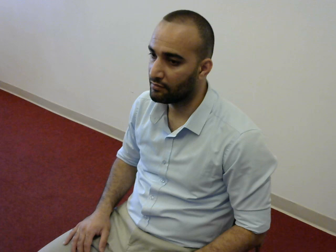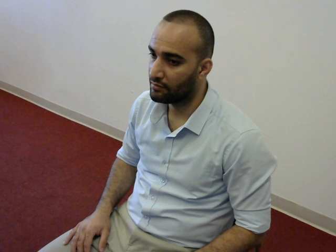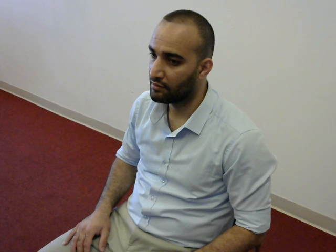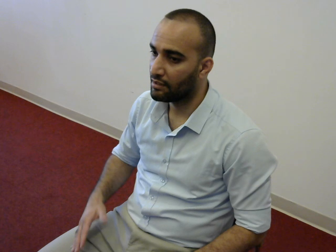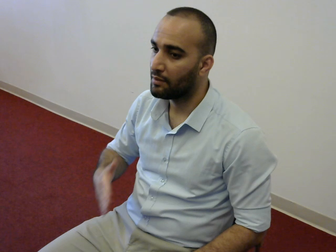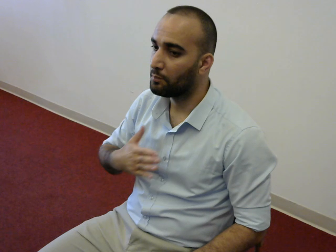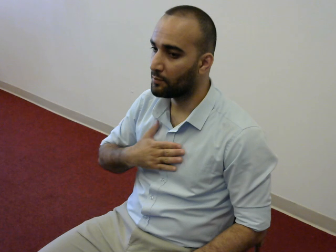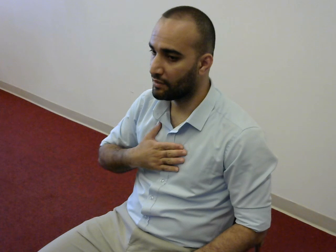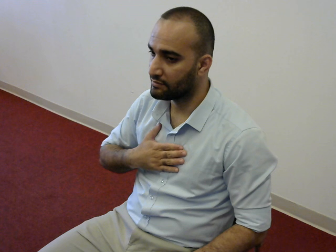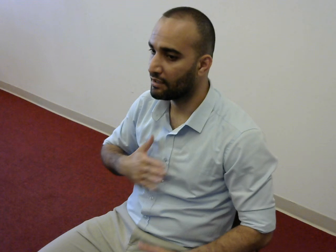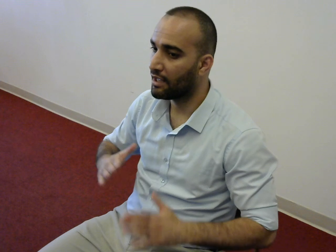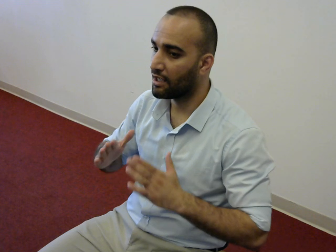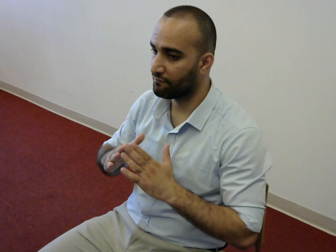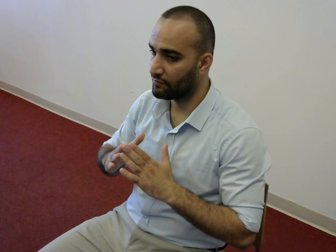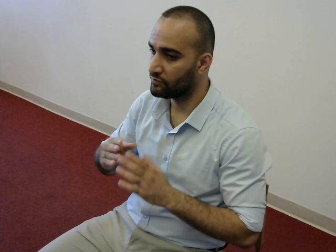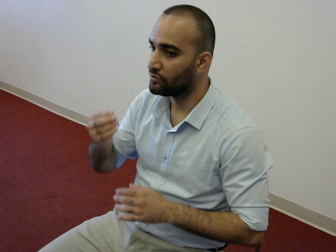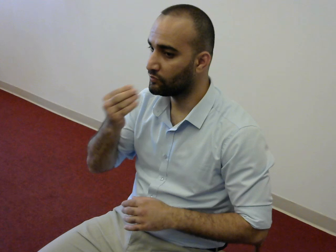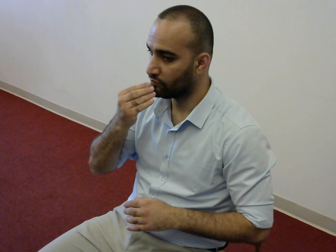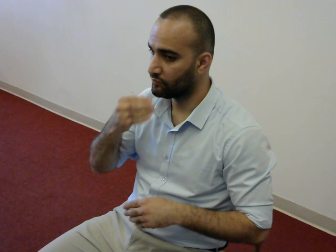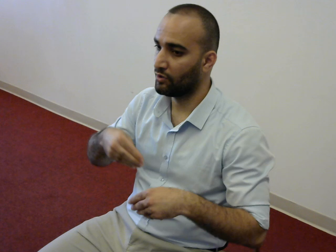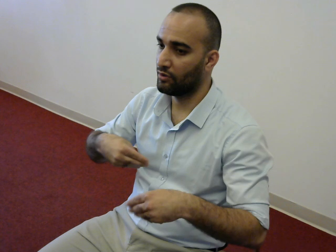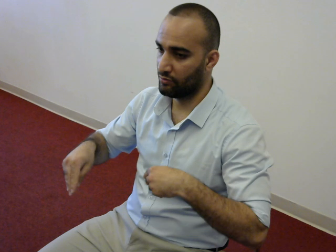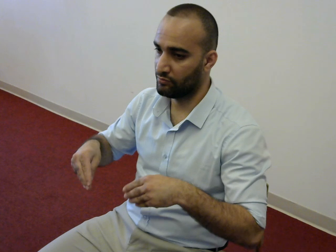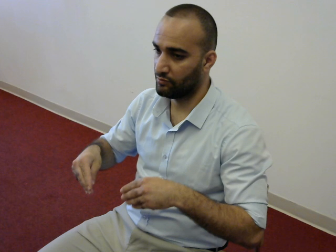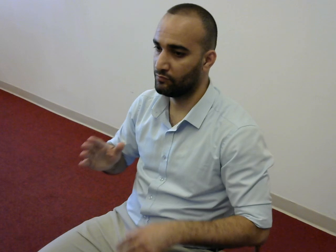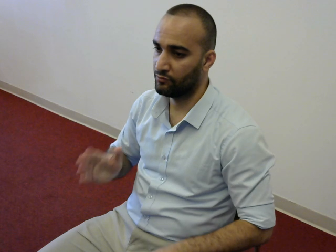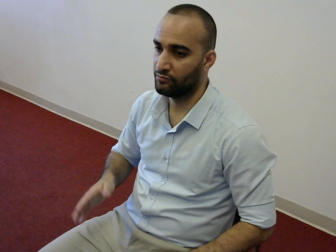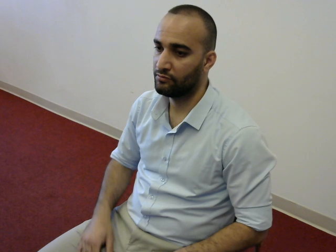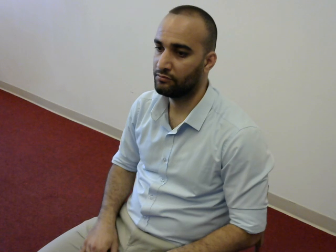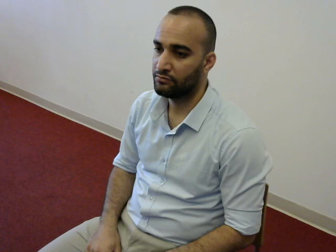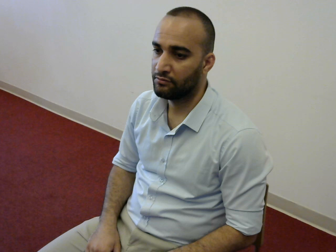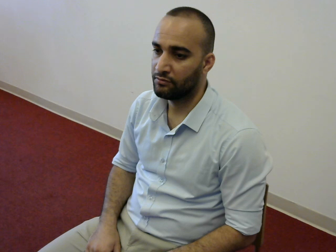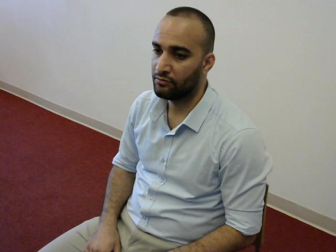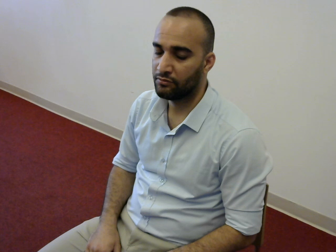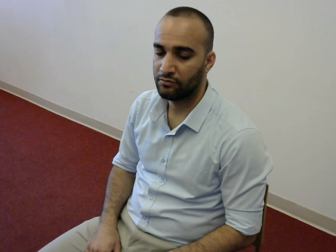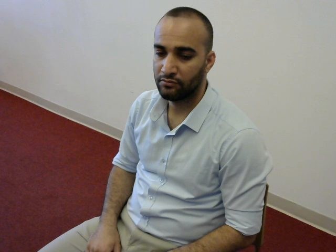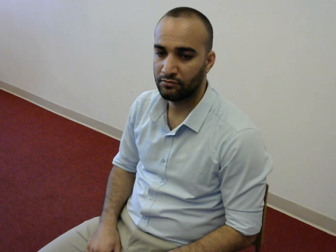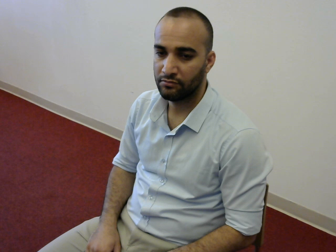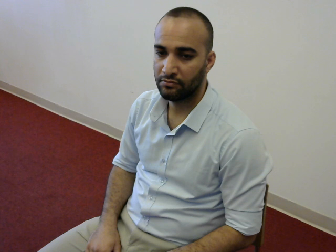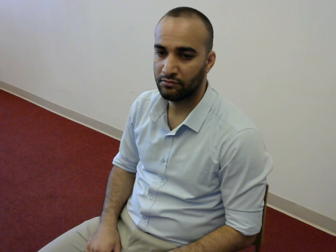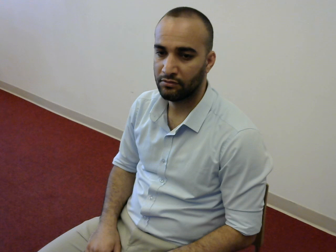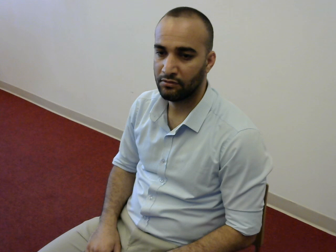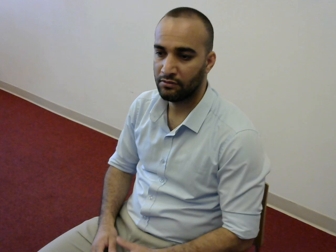Mən evə ərzaq almalıyam